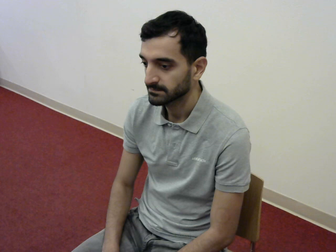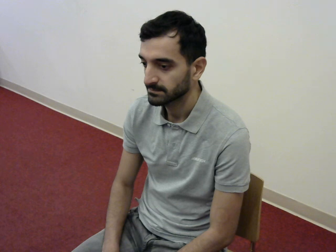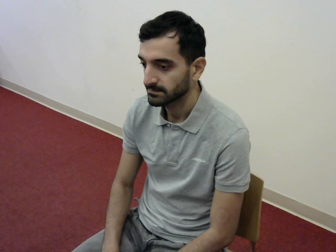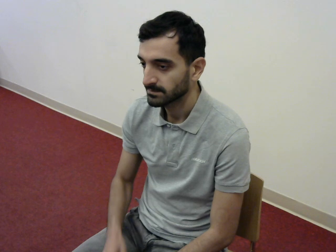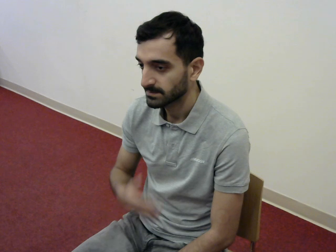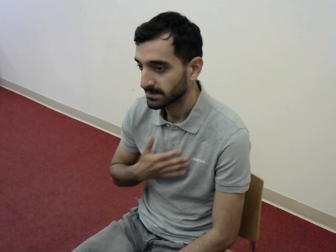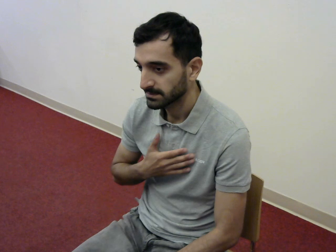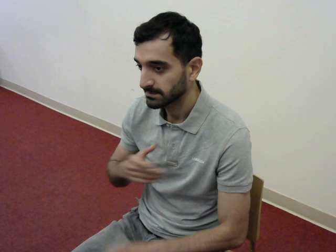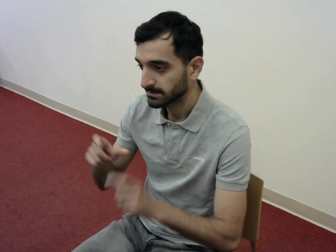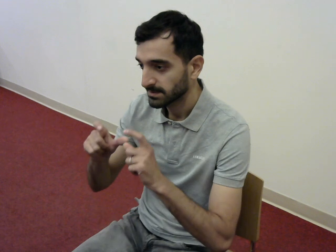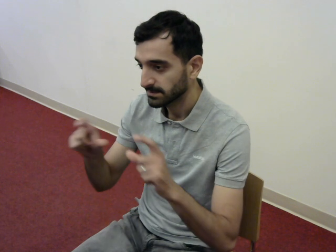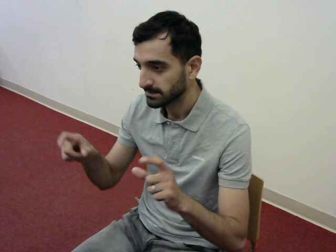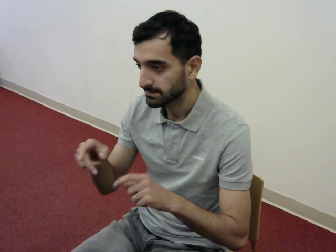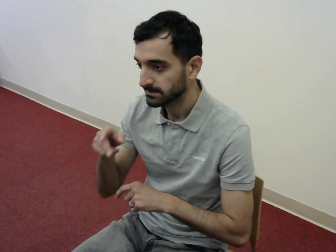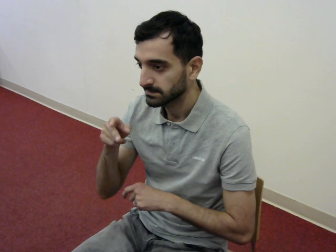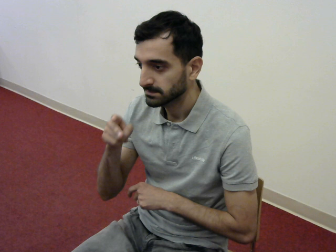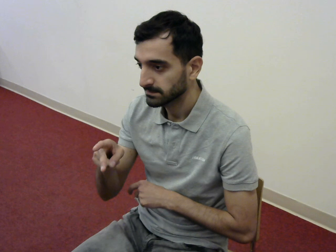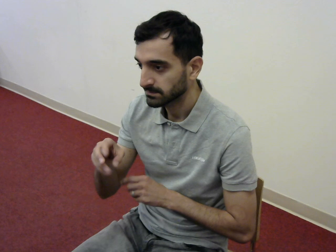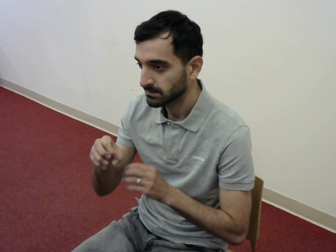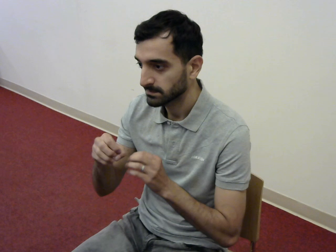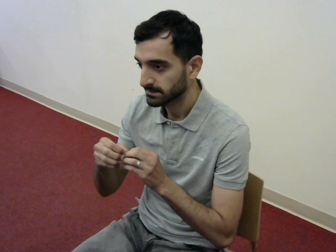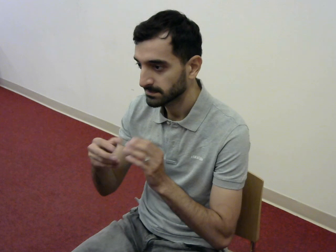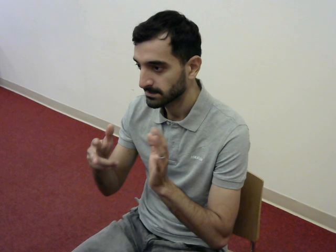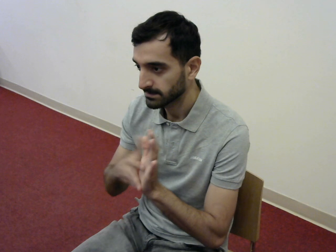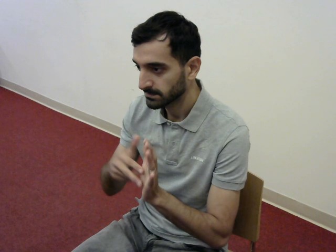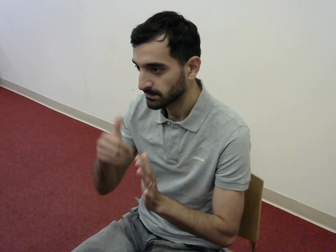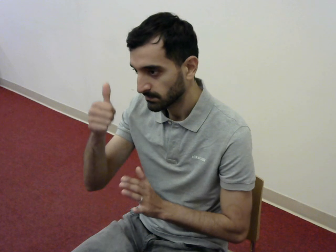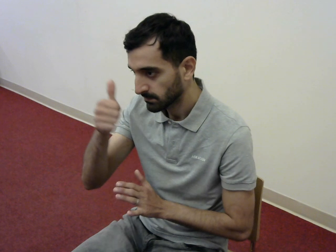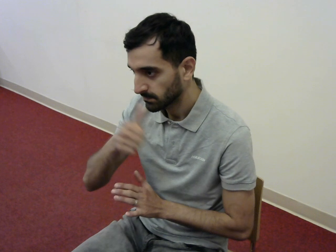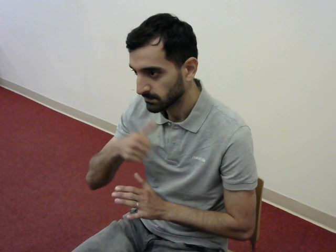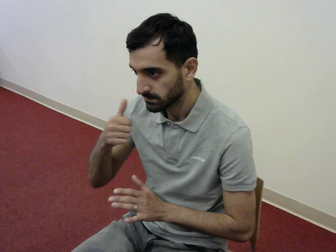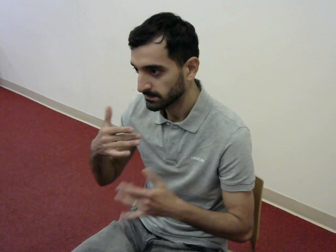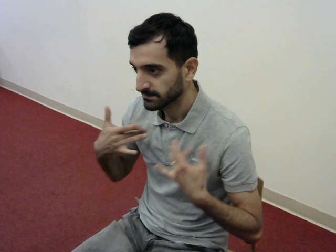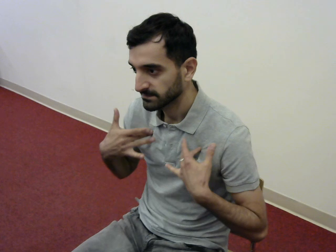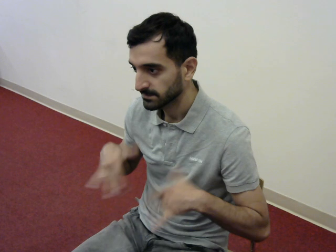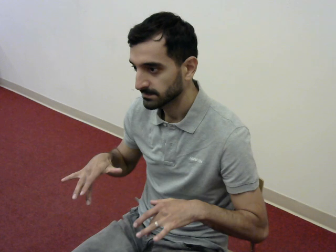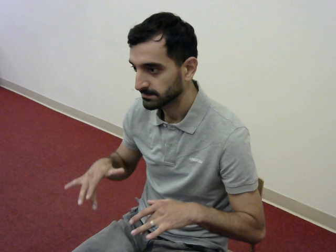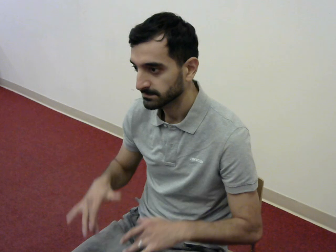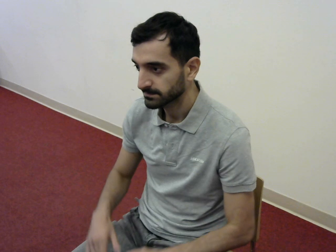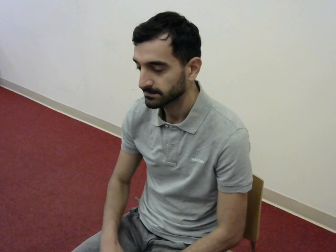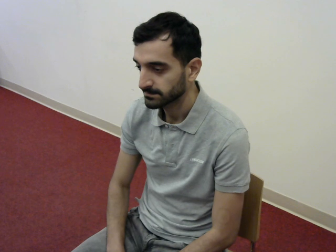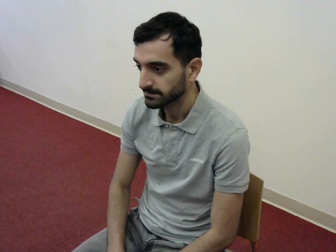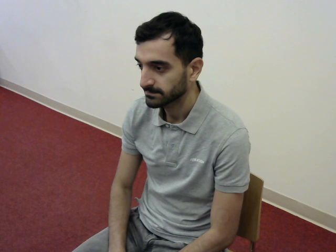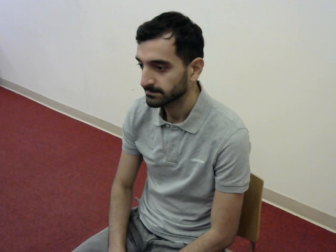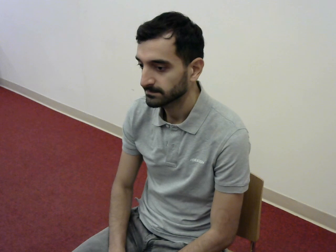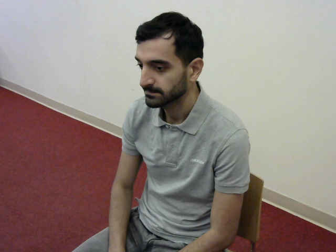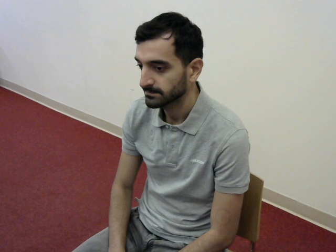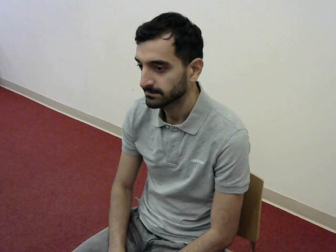Mən məktəbi 2018-ci ildə bitirmişəm